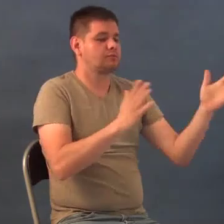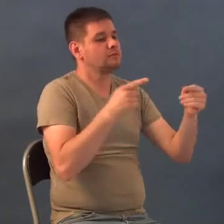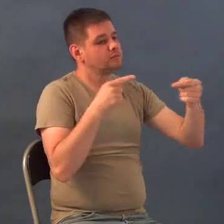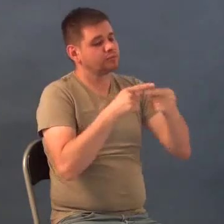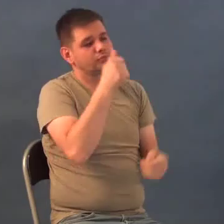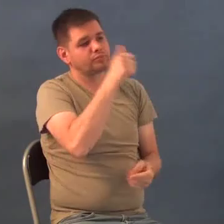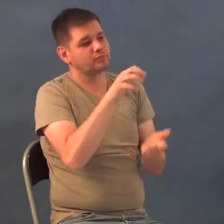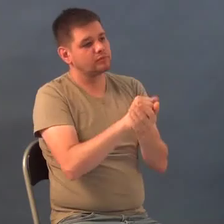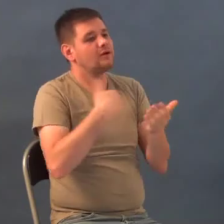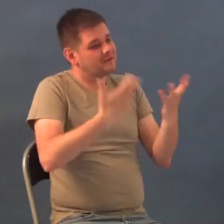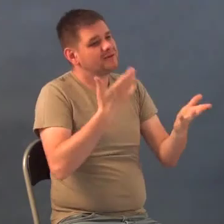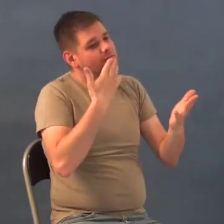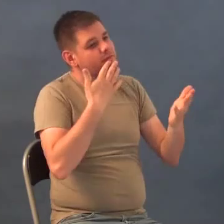Mam wolne.